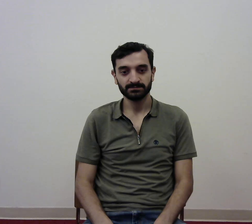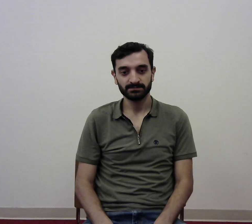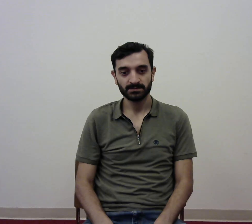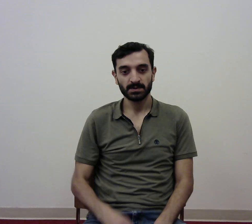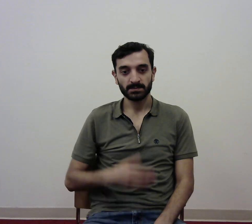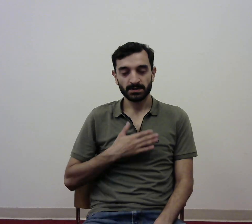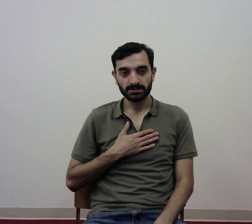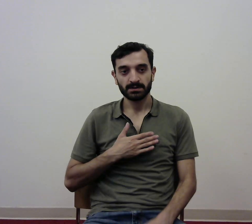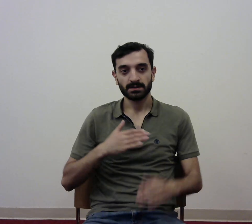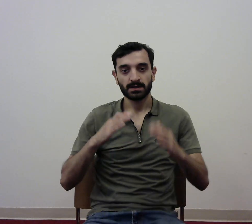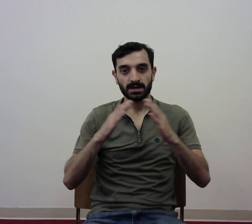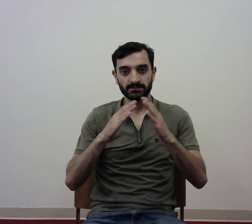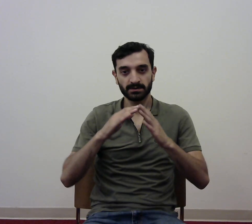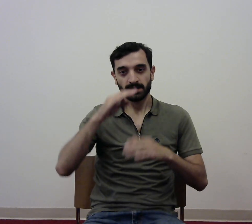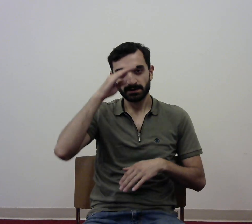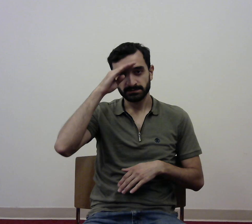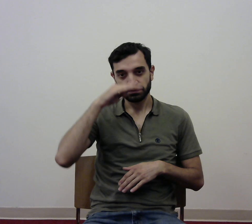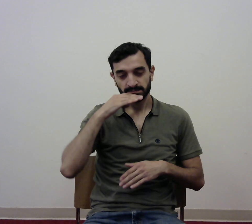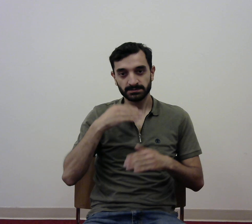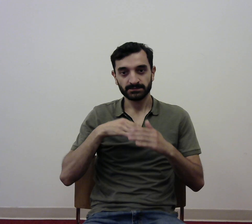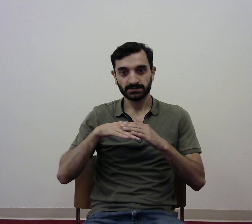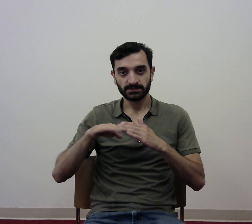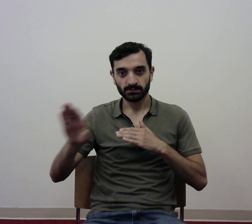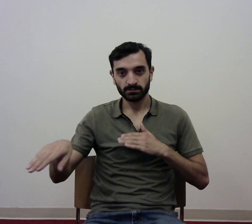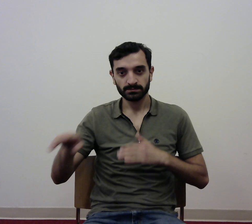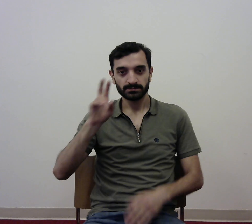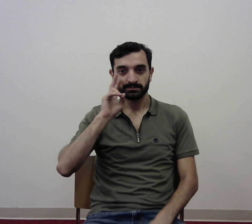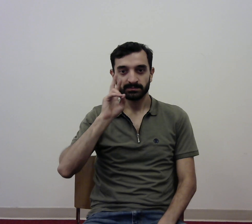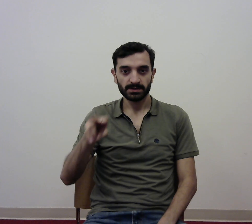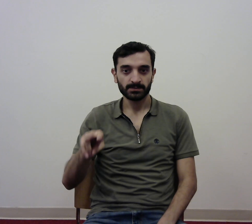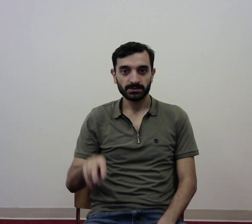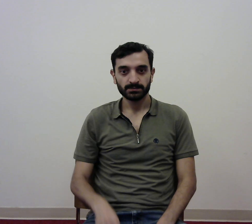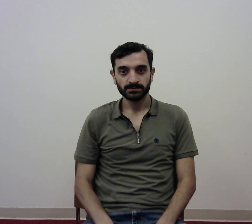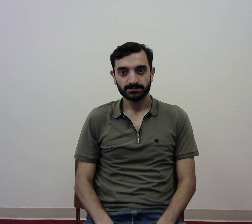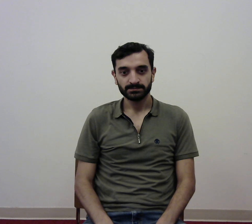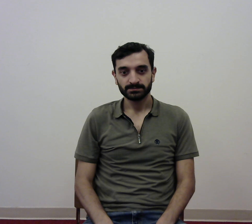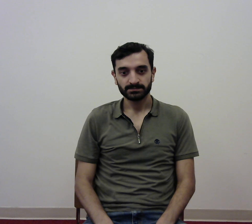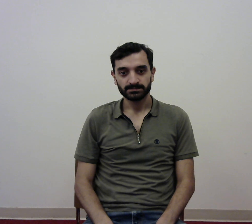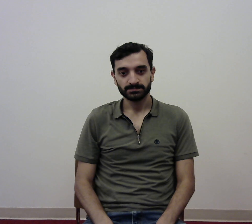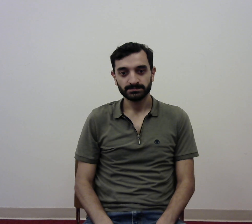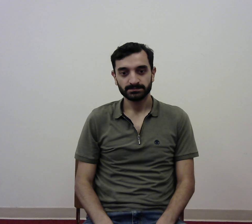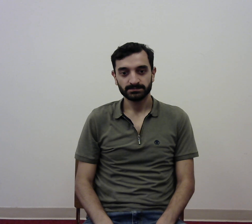Mənim atam evdən çıxa bilmir